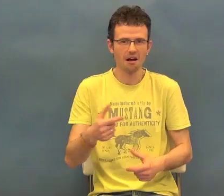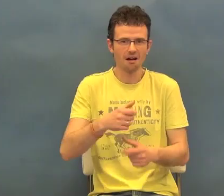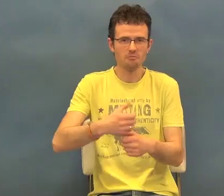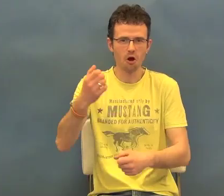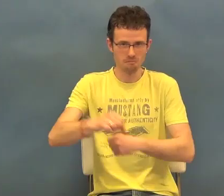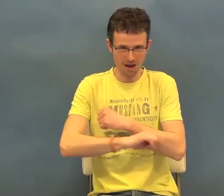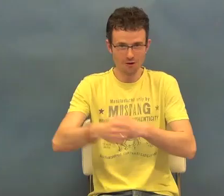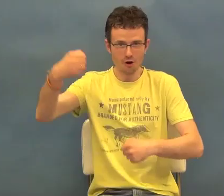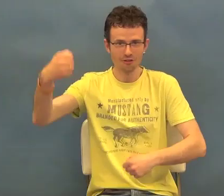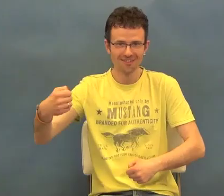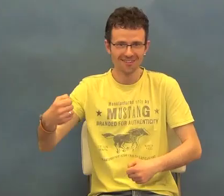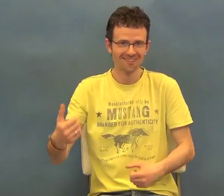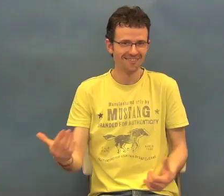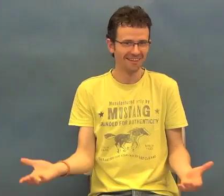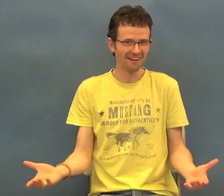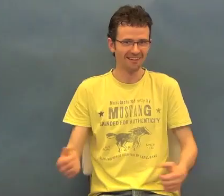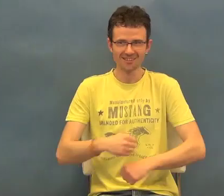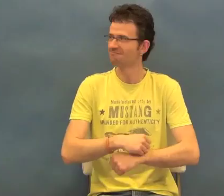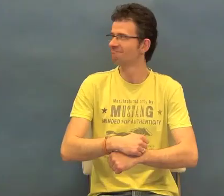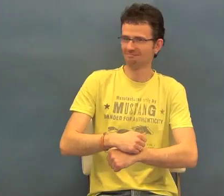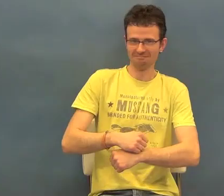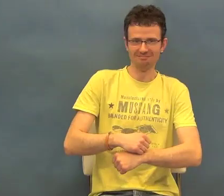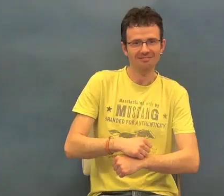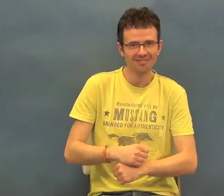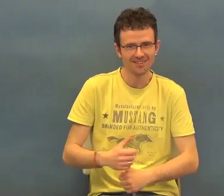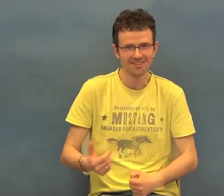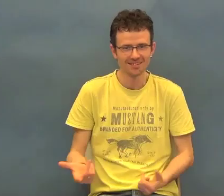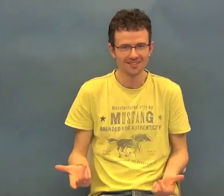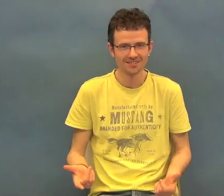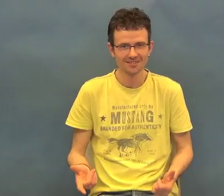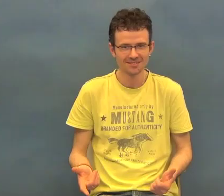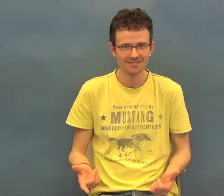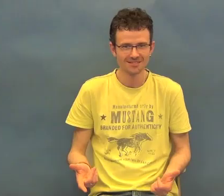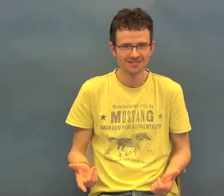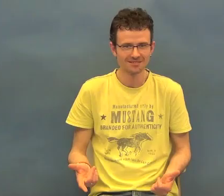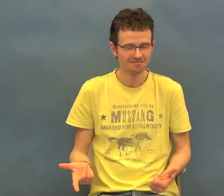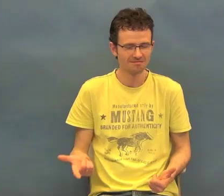Taki znak na balkonie może?